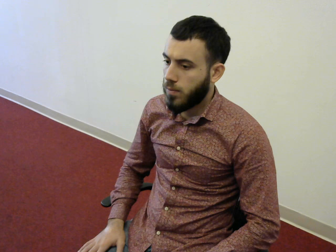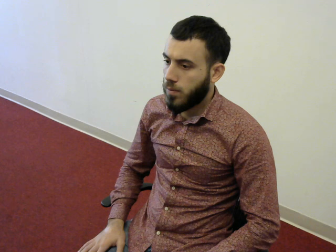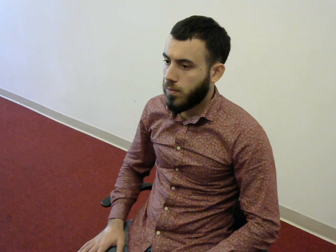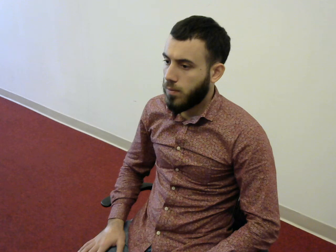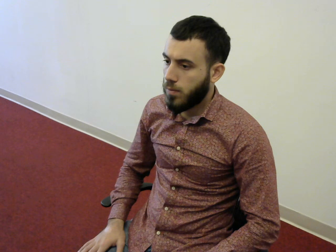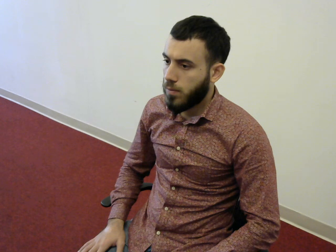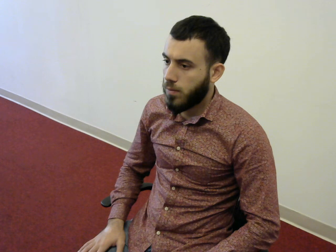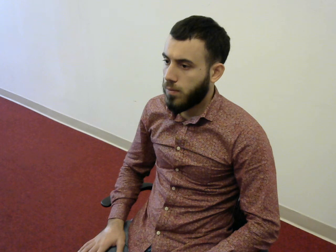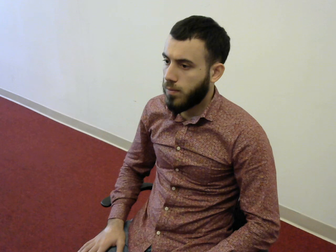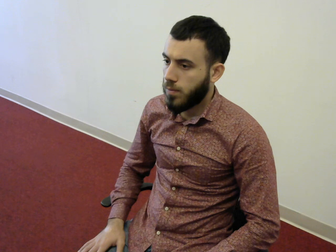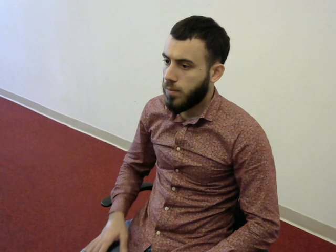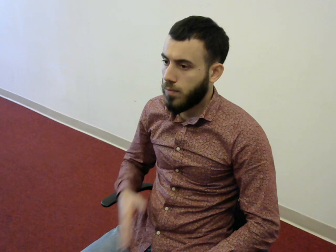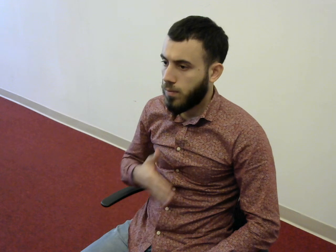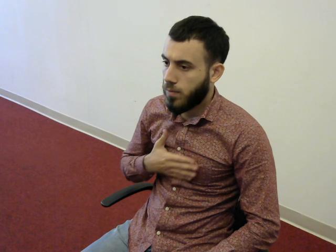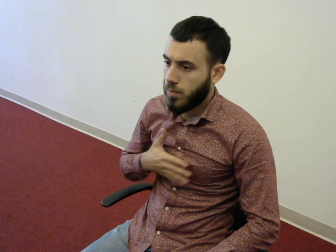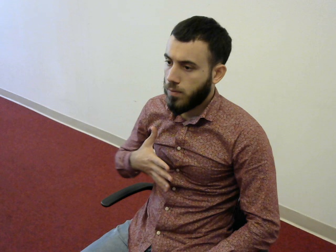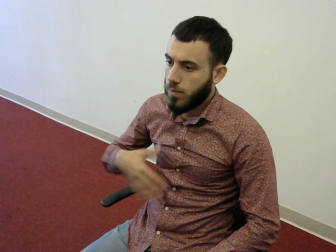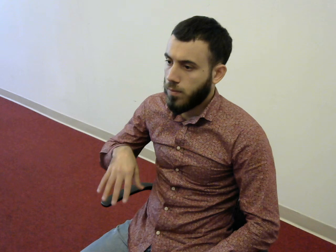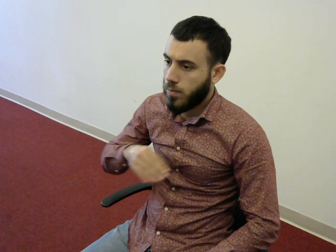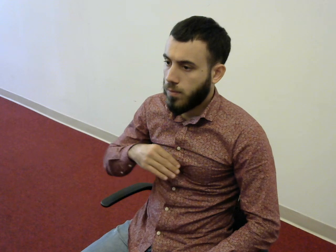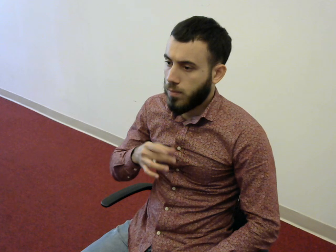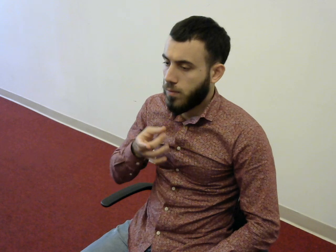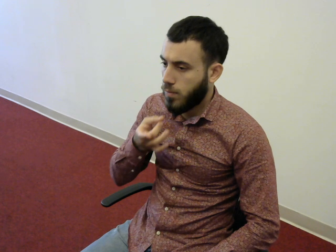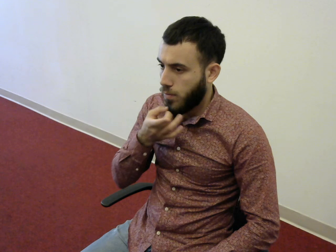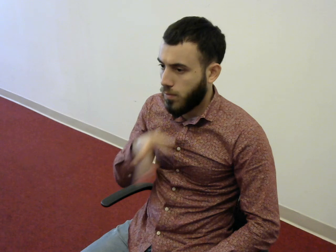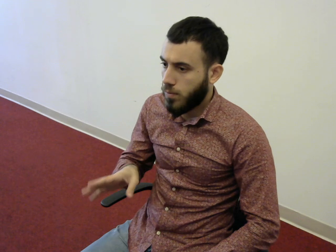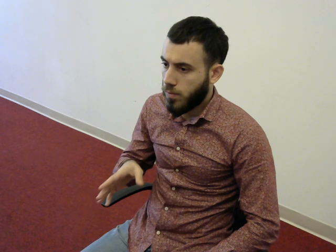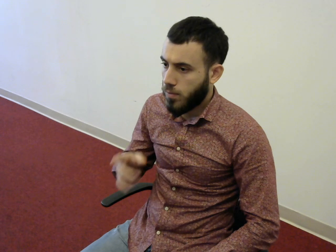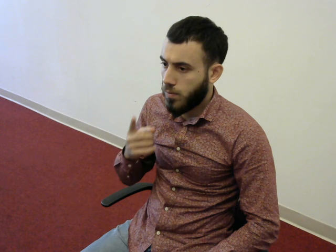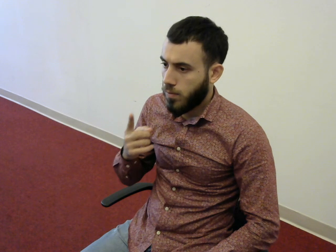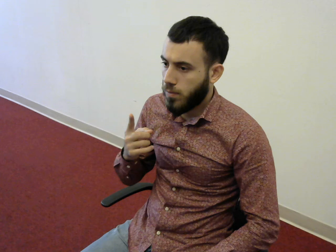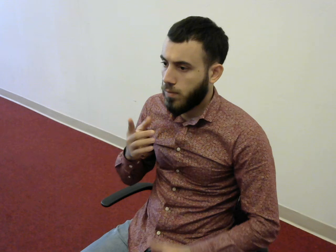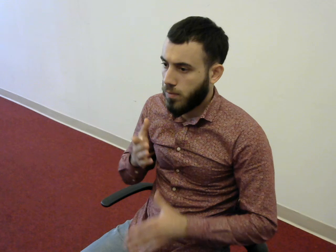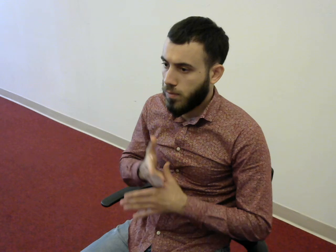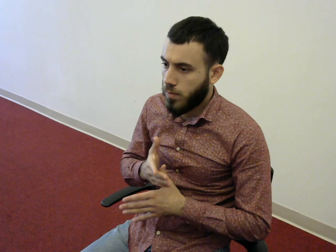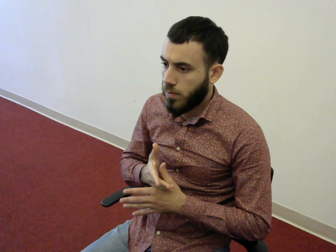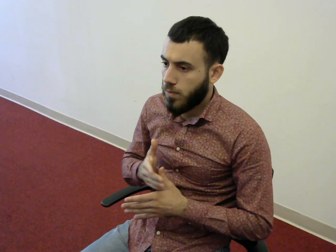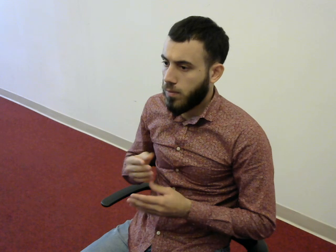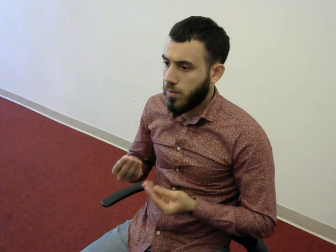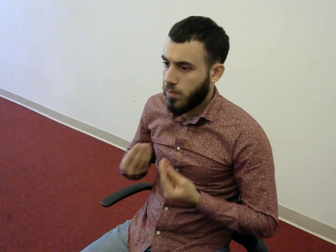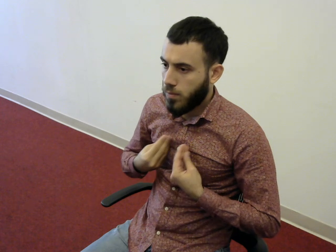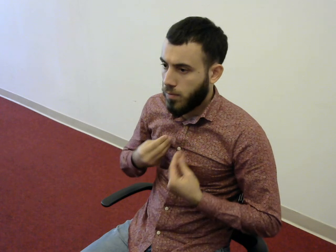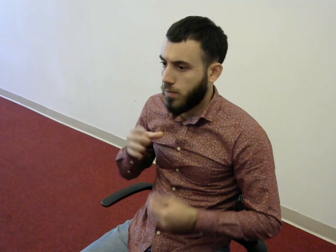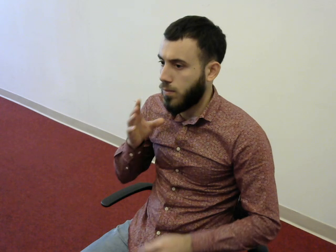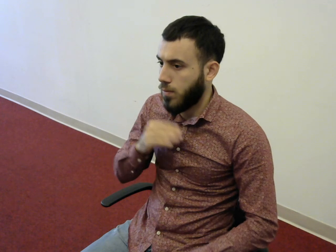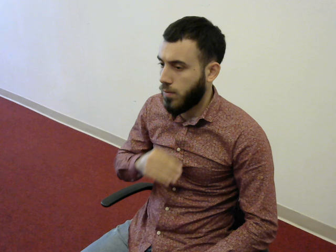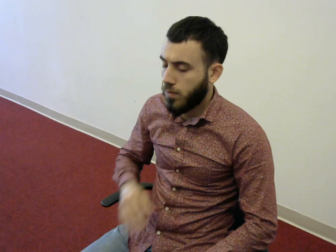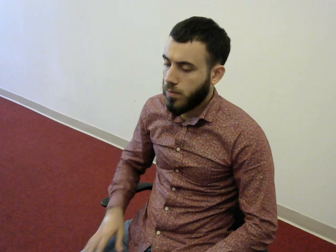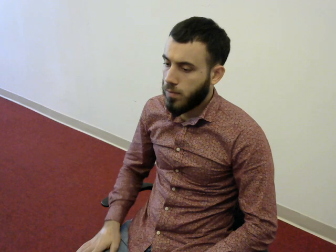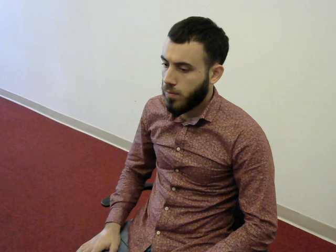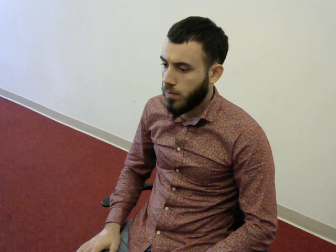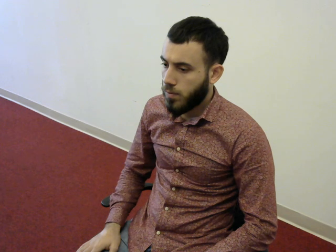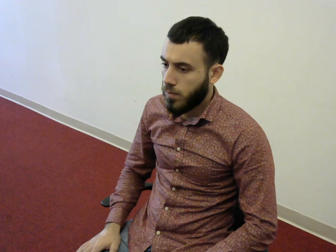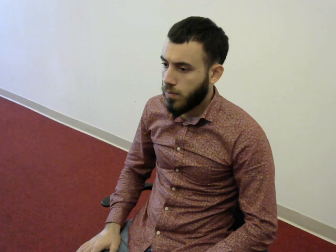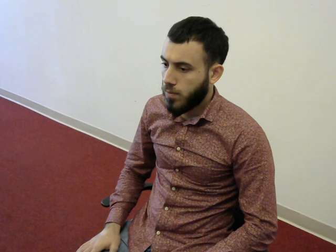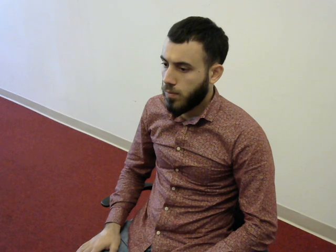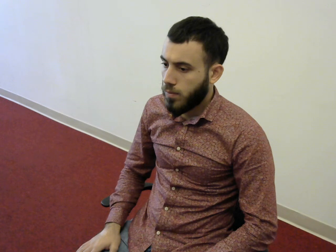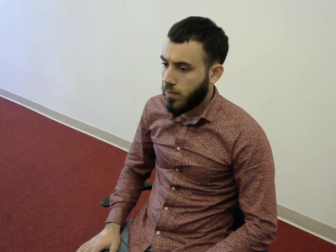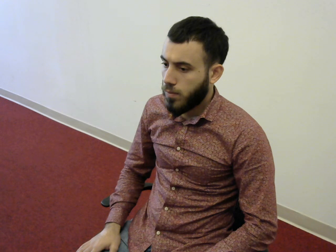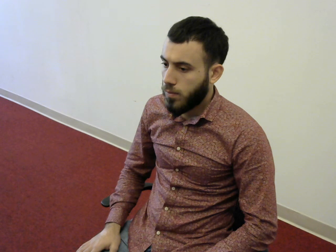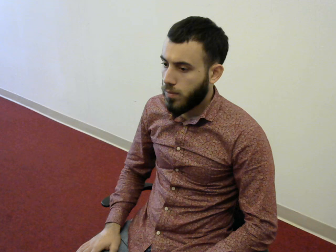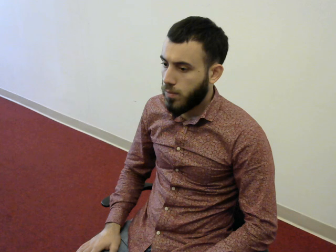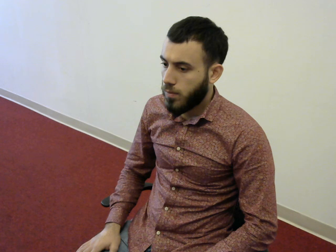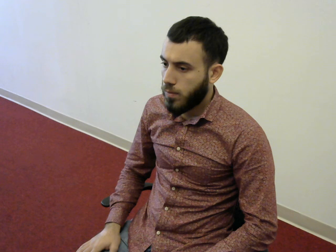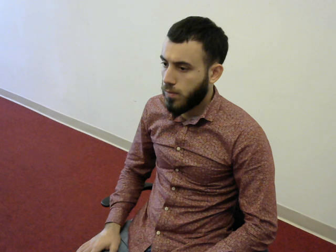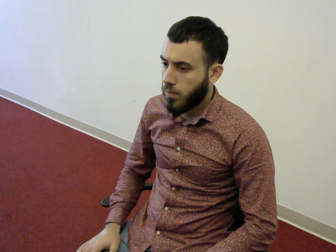Bizə hər hansı bir yardım düşürmü?